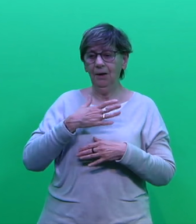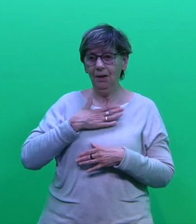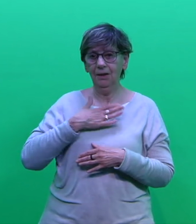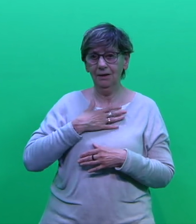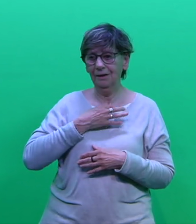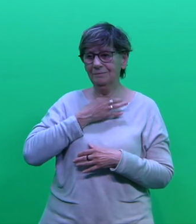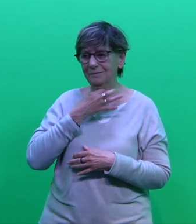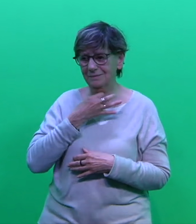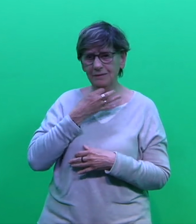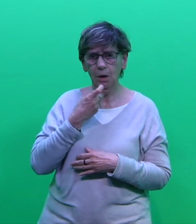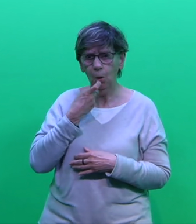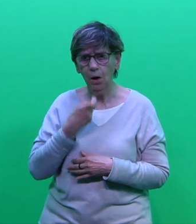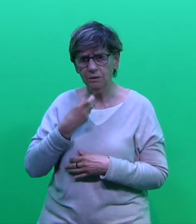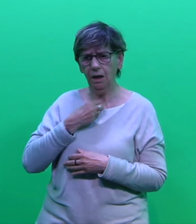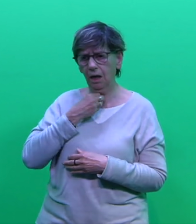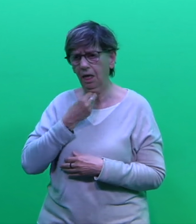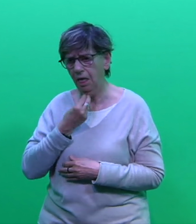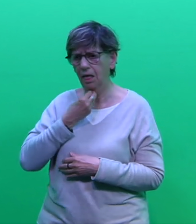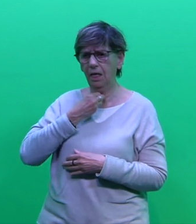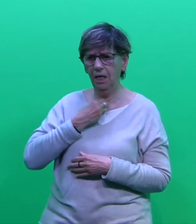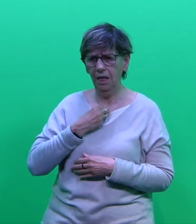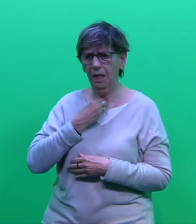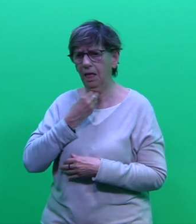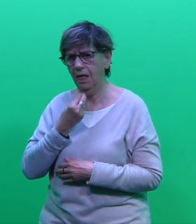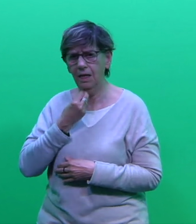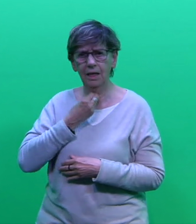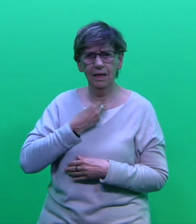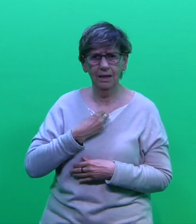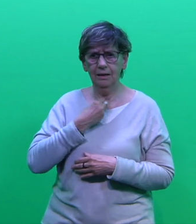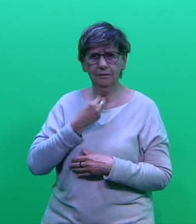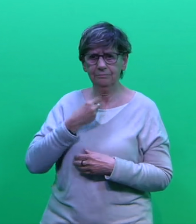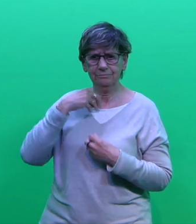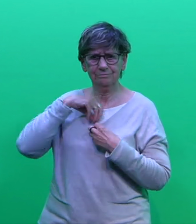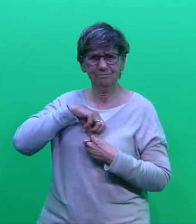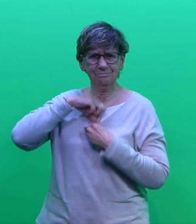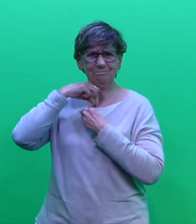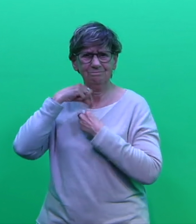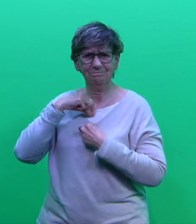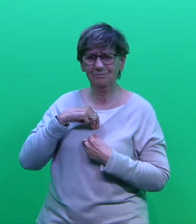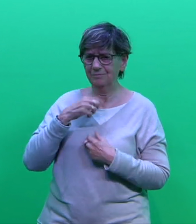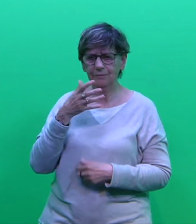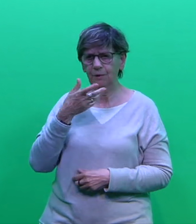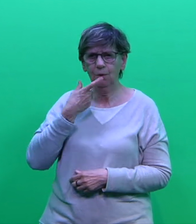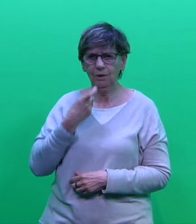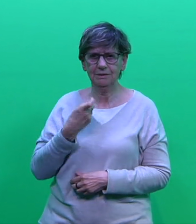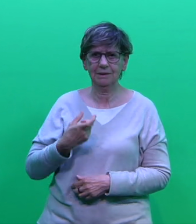Quan tusso vull escopir els mocs però no puc, em costa, els vull escopir però no passen.